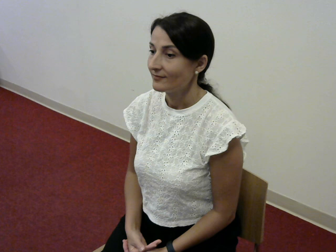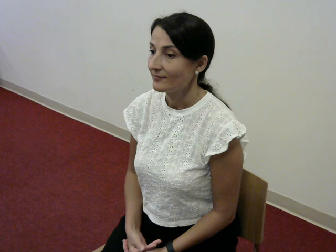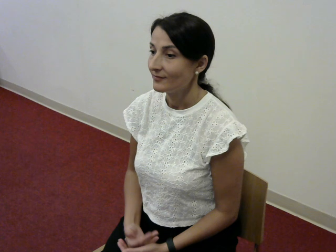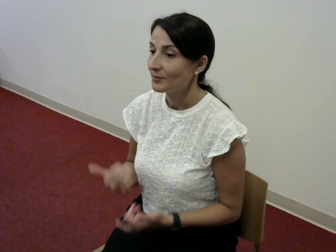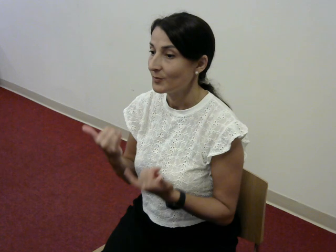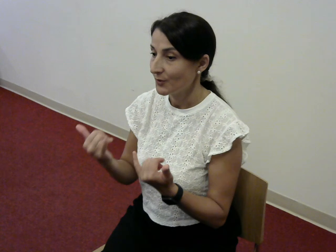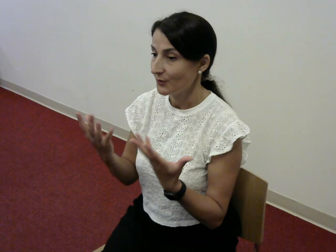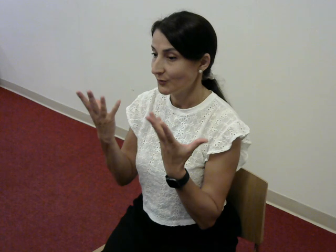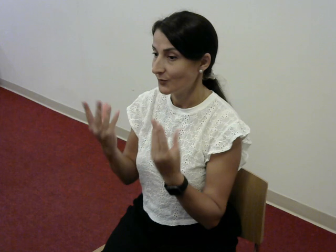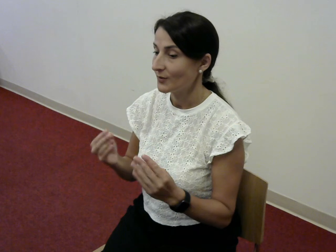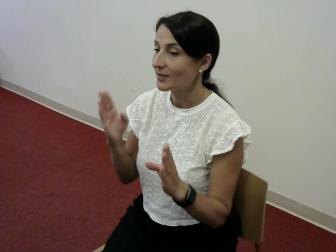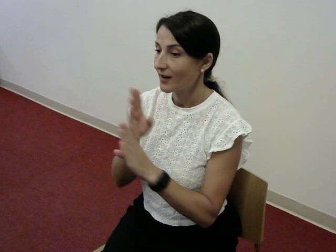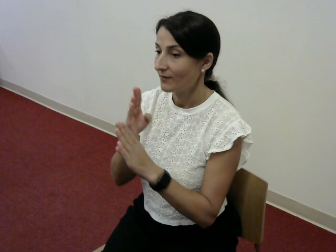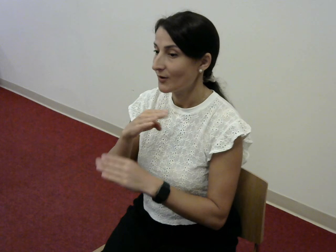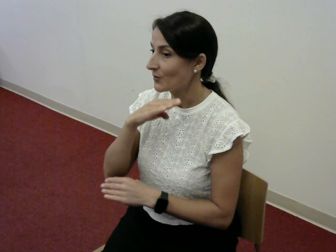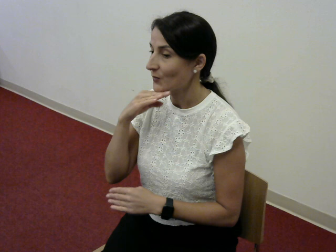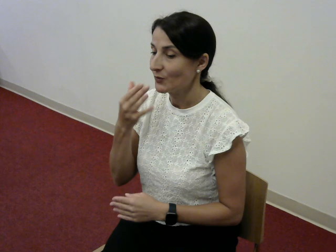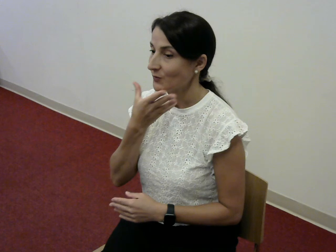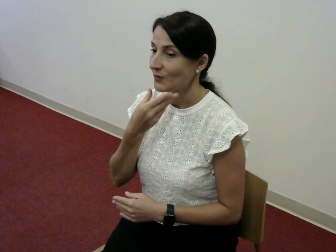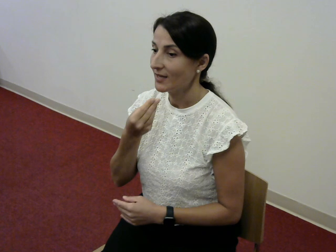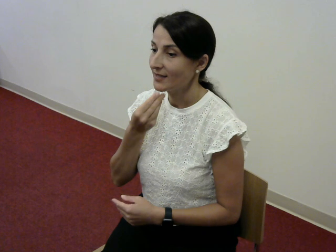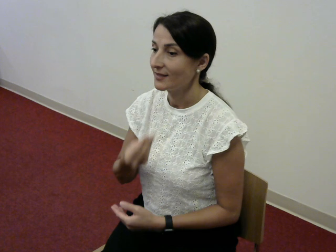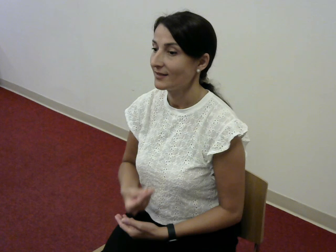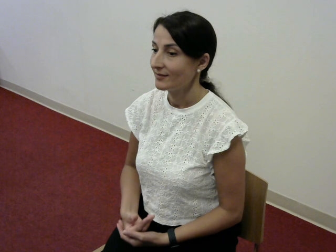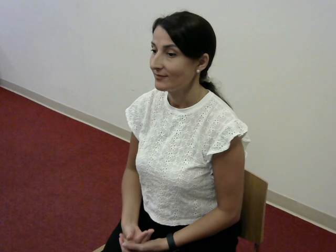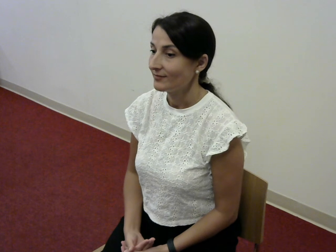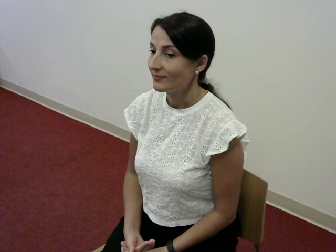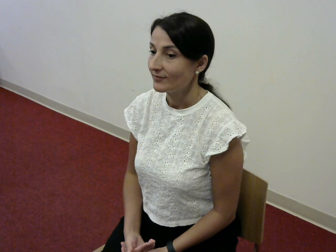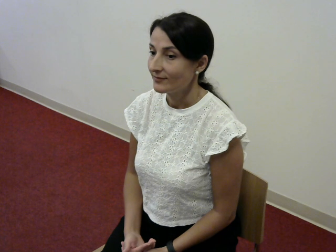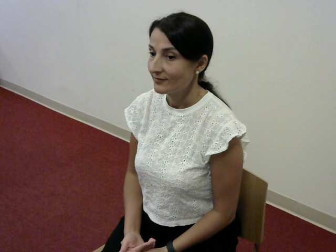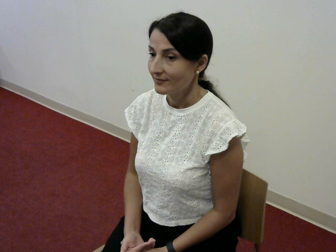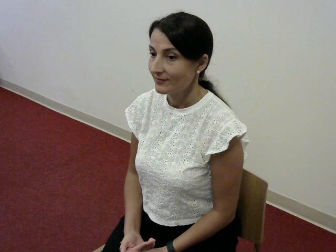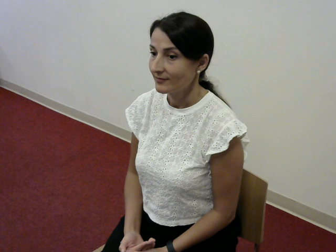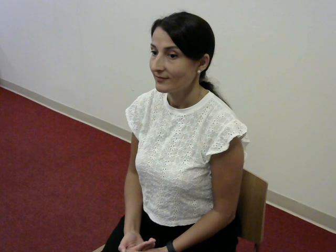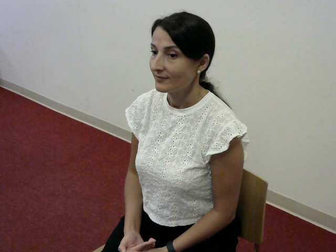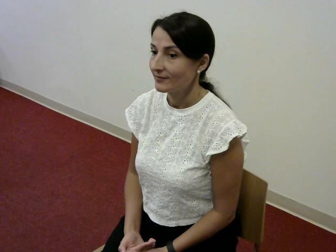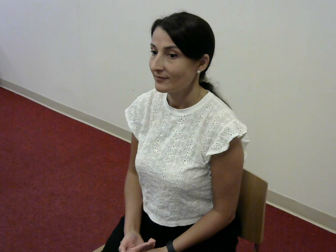Bu gün hava çox gözəldir